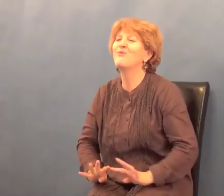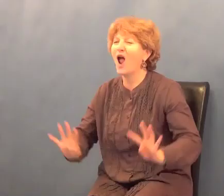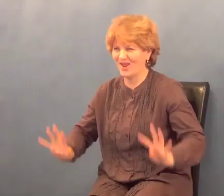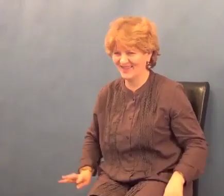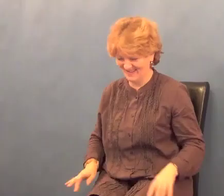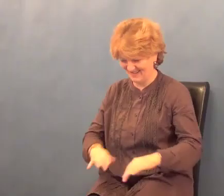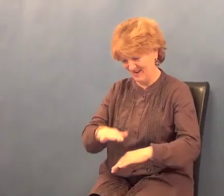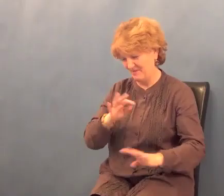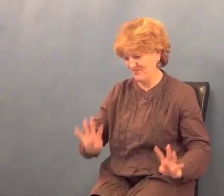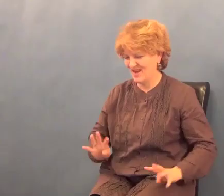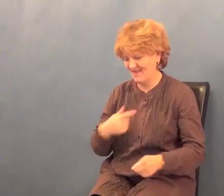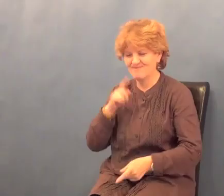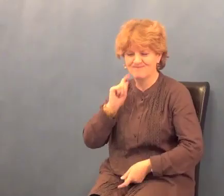Na płocie, to płot.